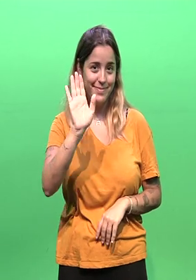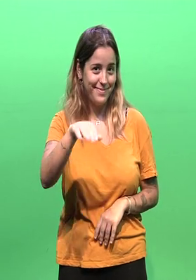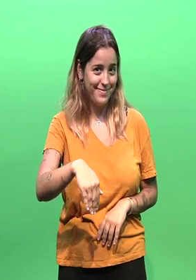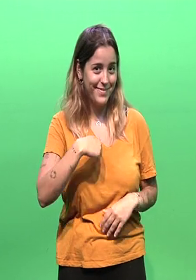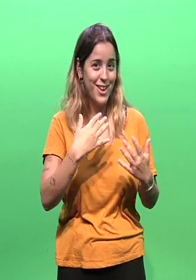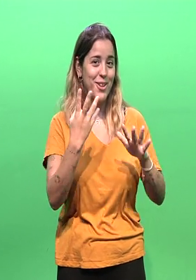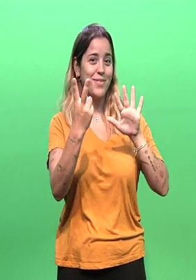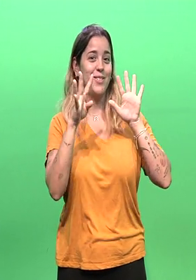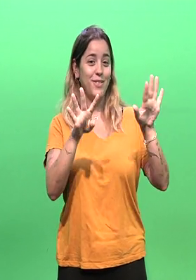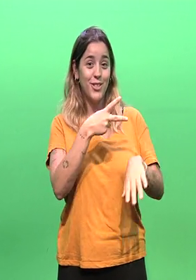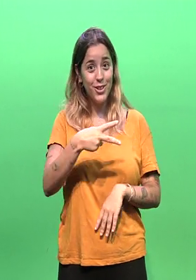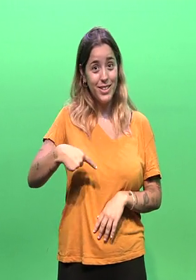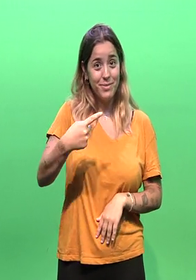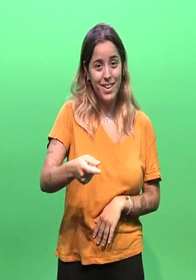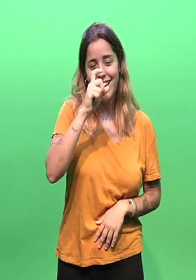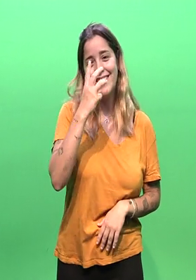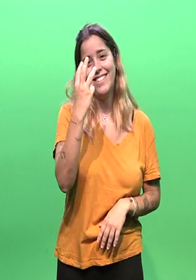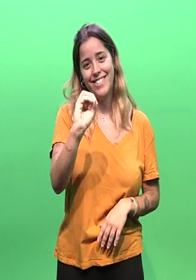Doncs ara en tinc vint-i-nou, però d'aquí a dues setmanes en faig trenta.